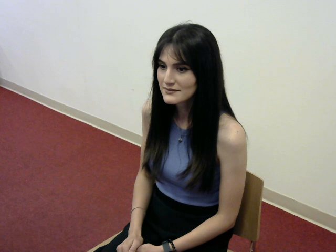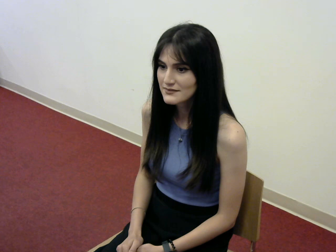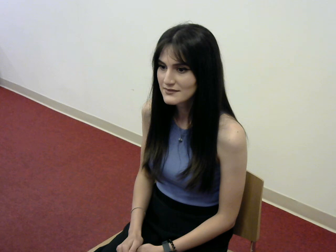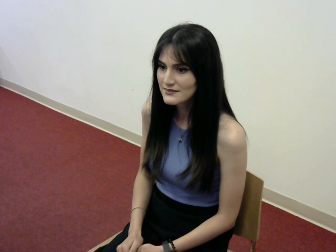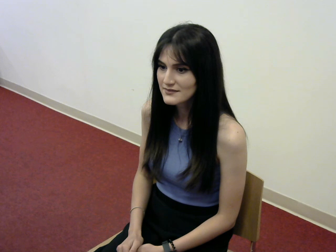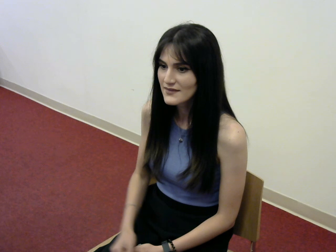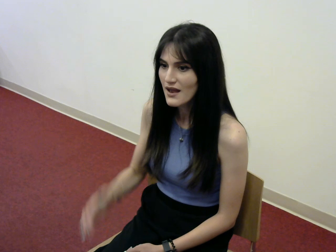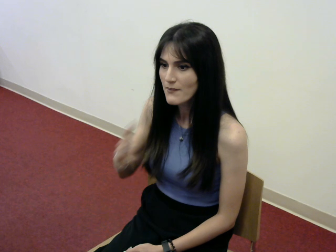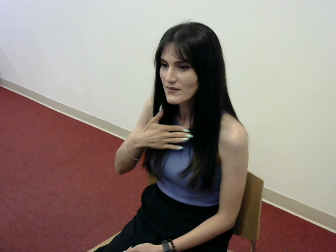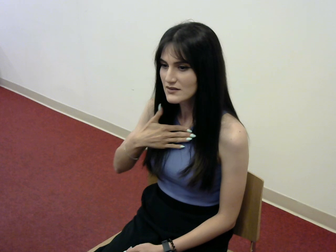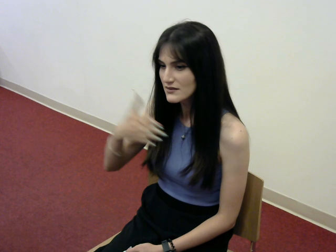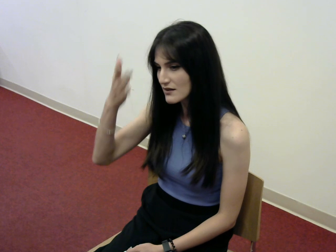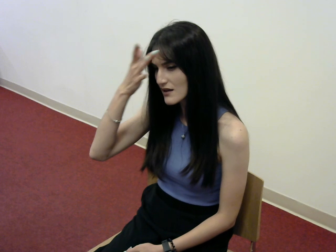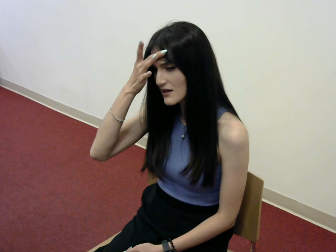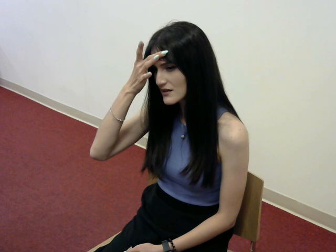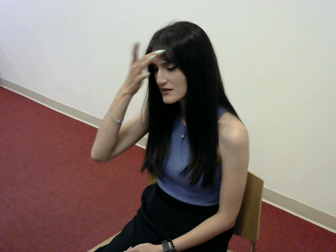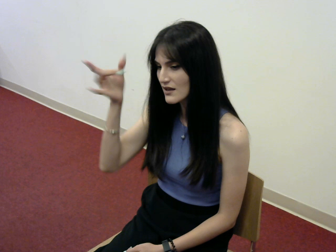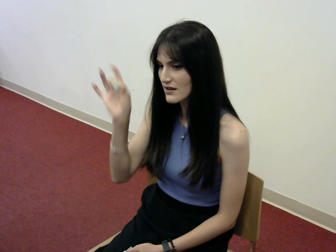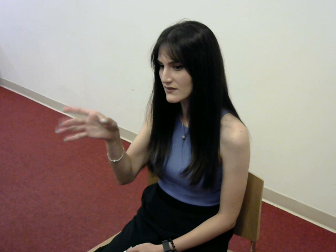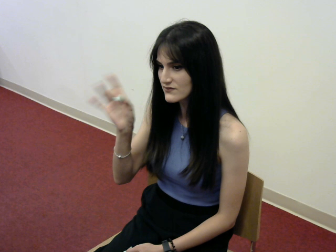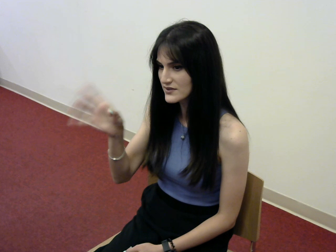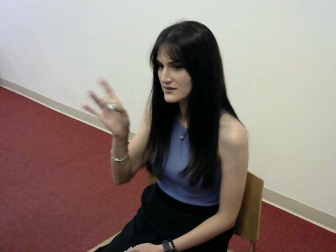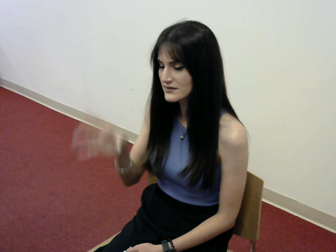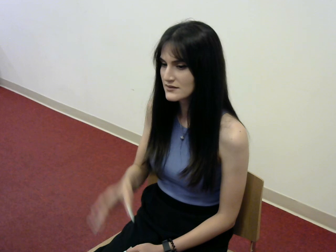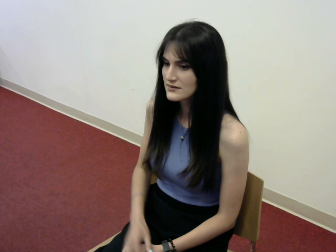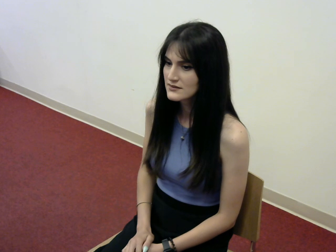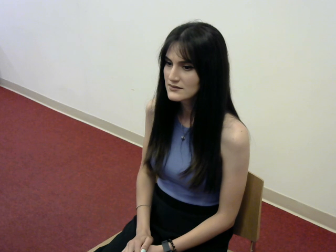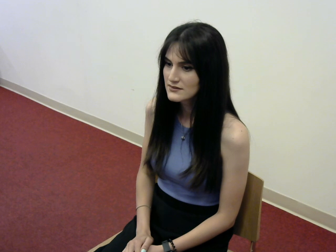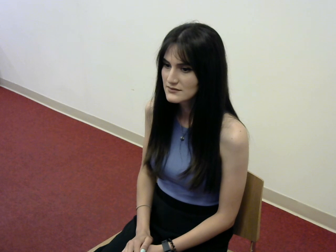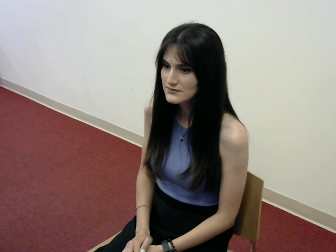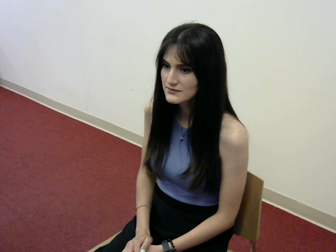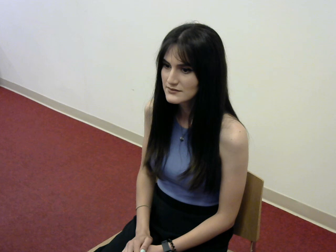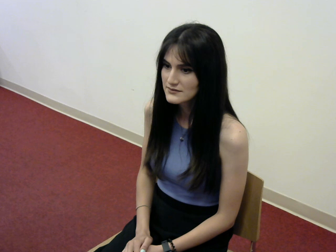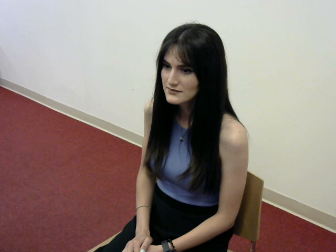Mənim başım ağrıyır